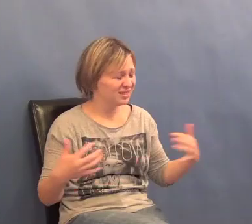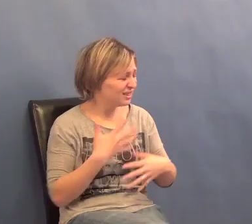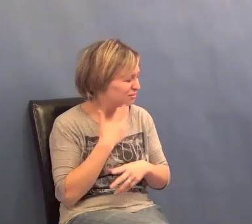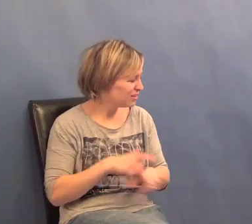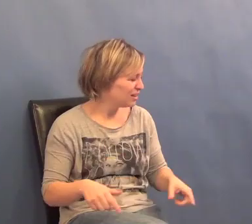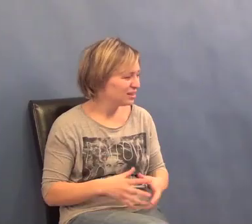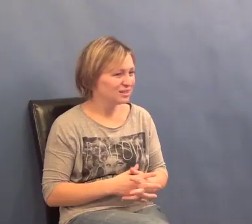Nie mam czasu.